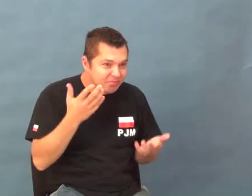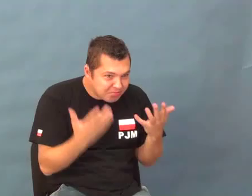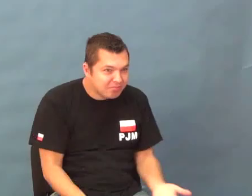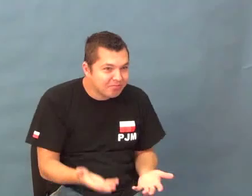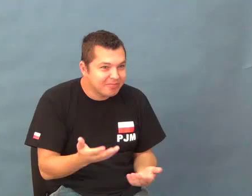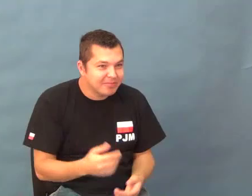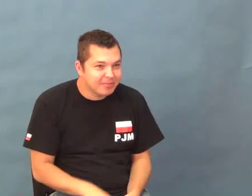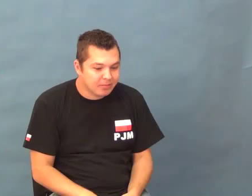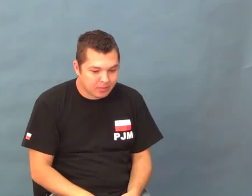Chcesz?